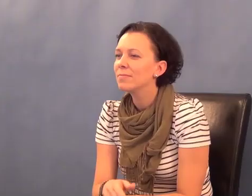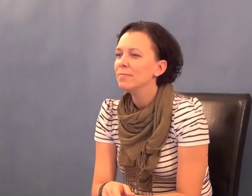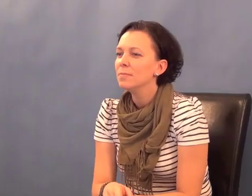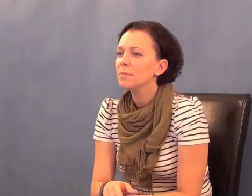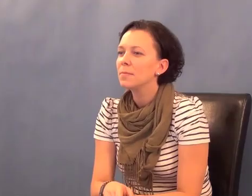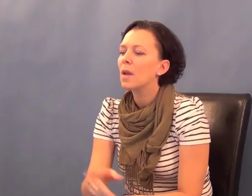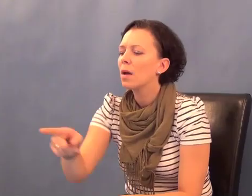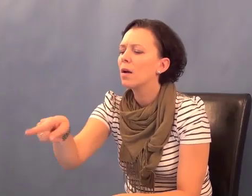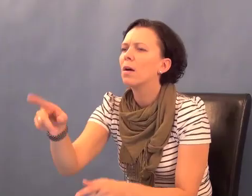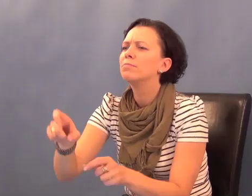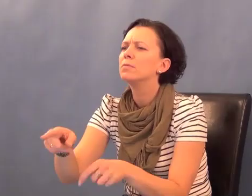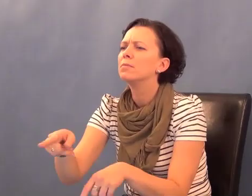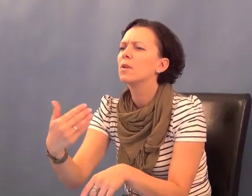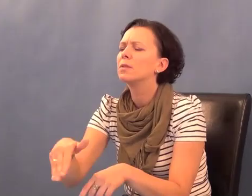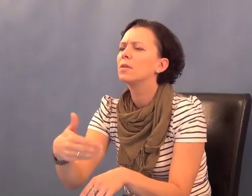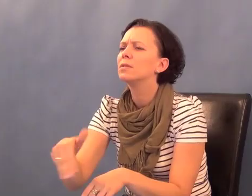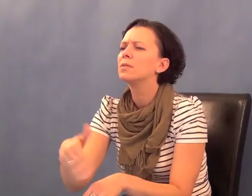Tam, początek, ty, koniec?